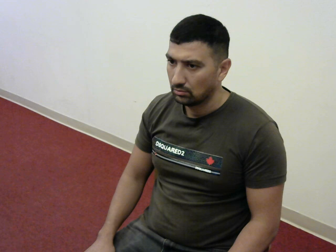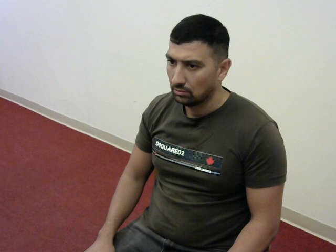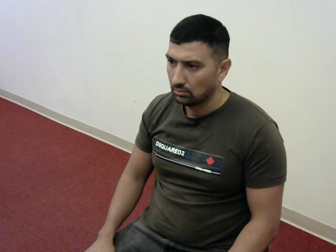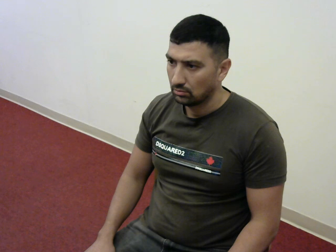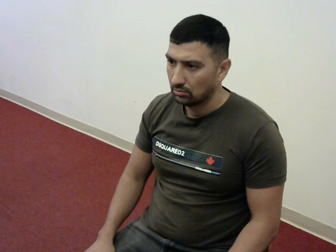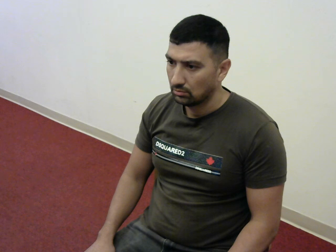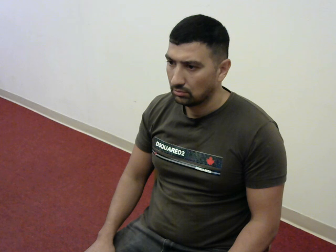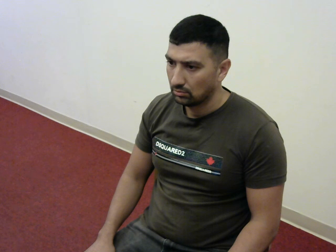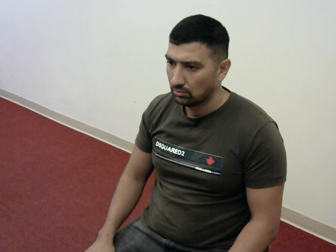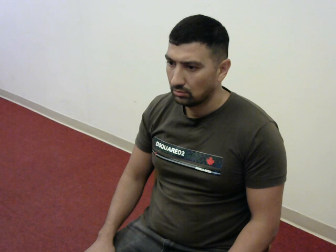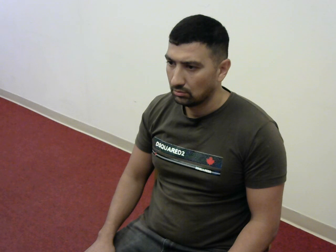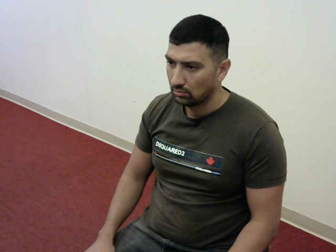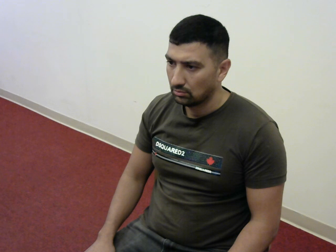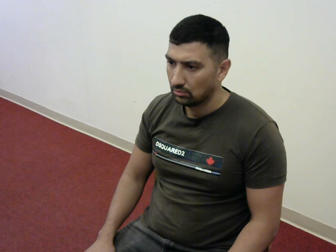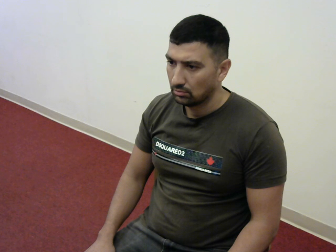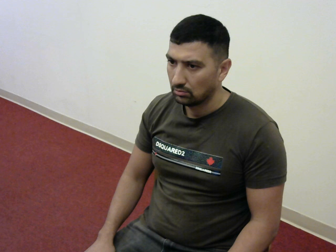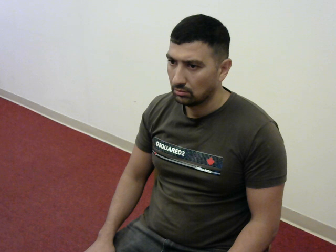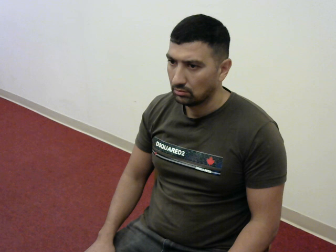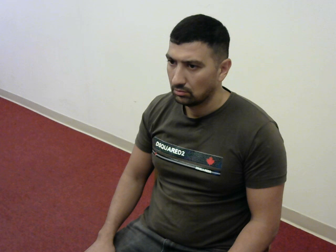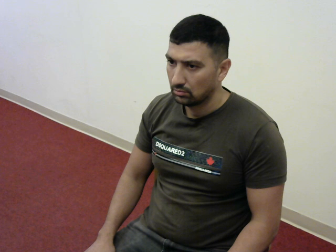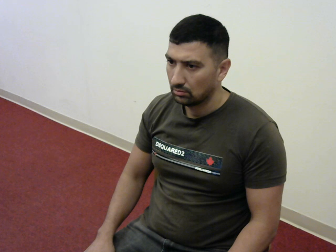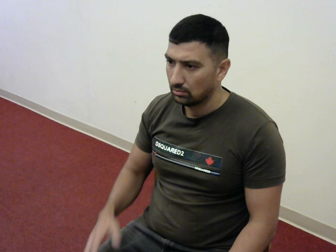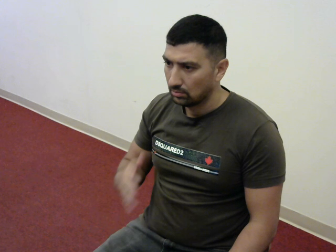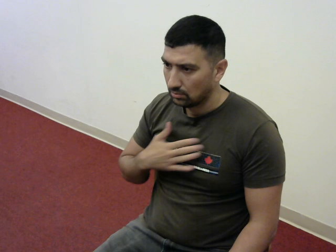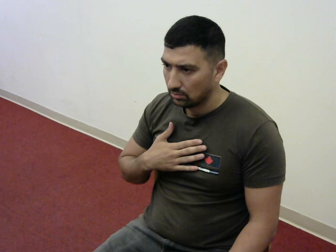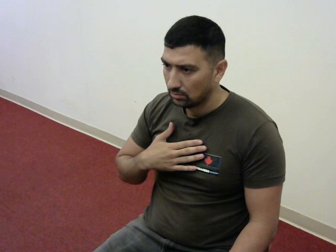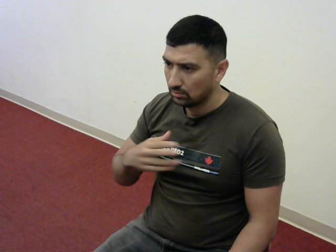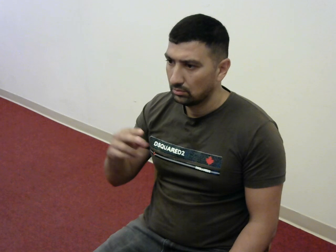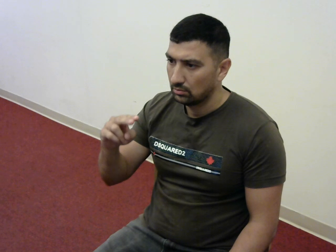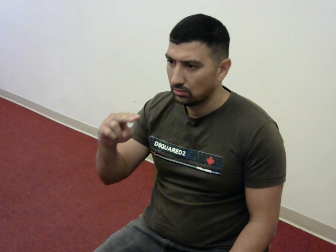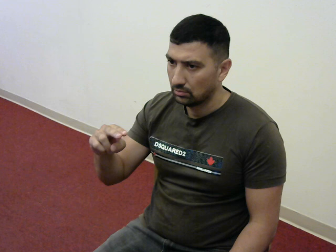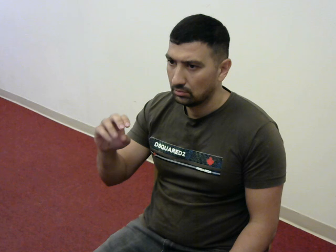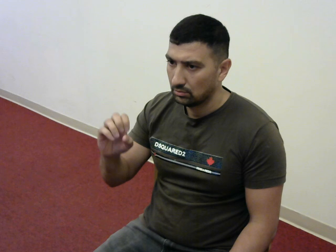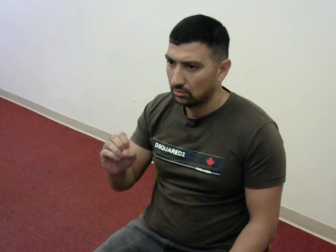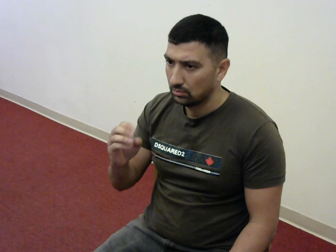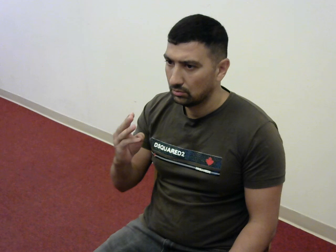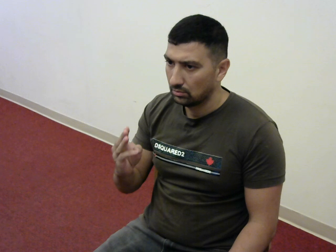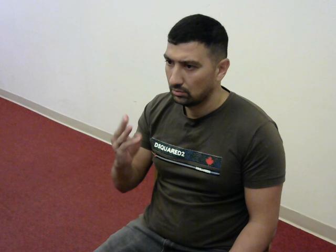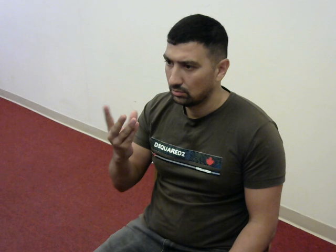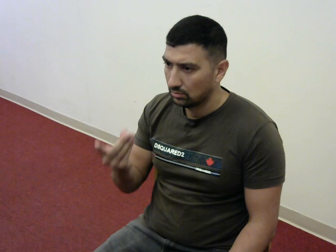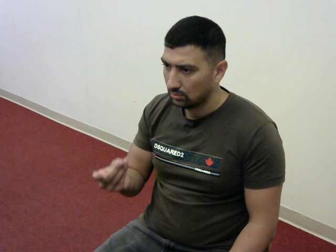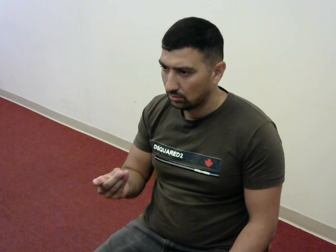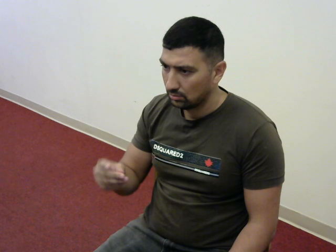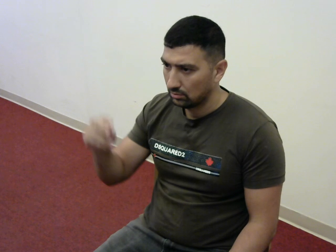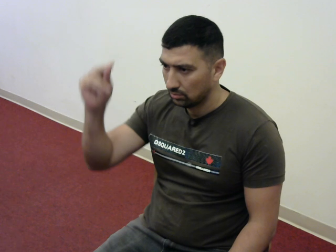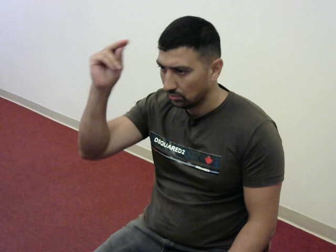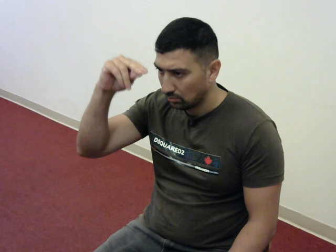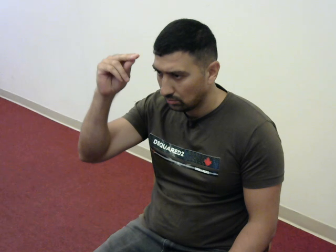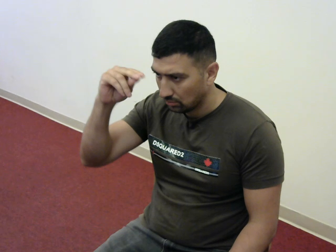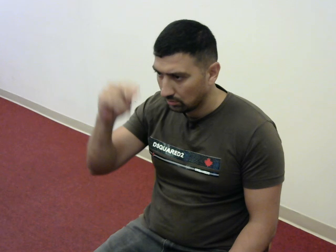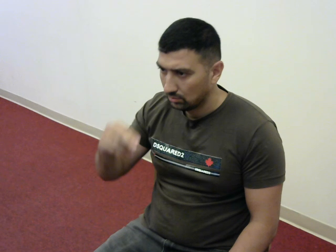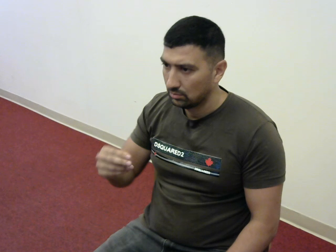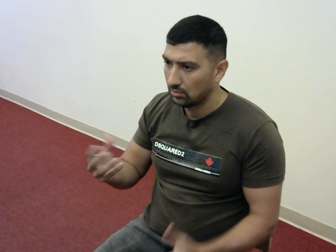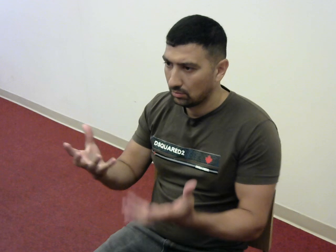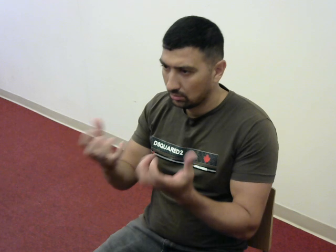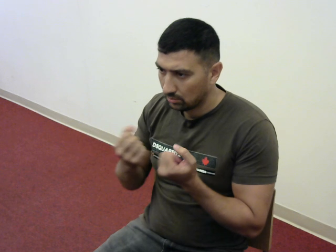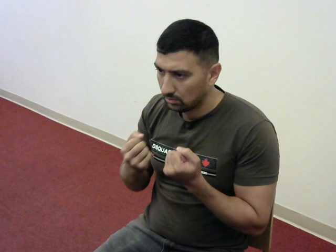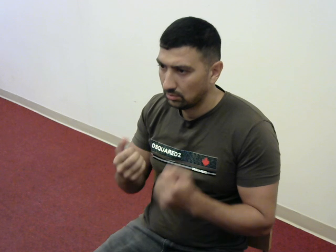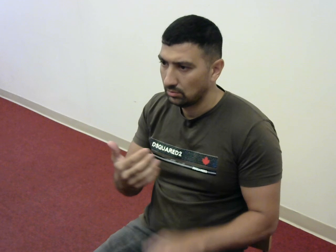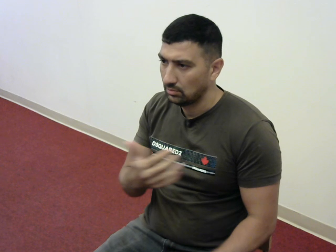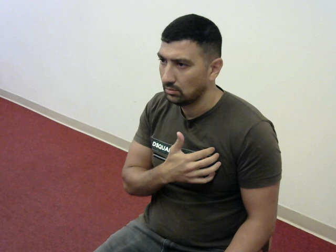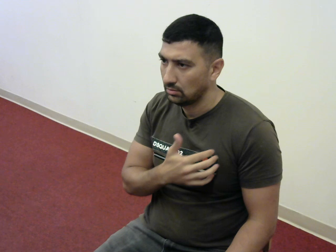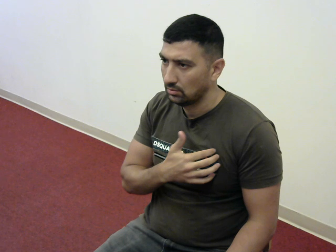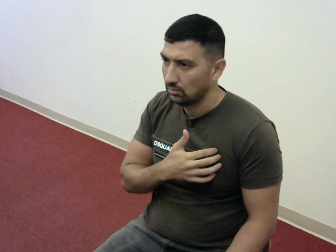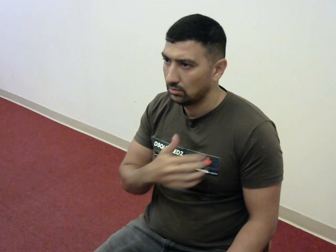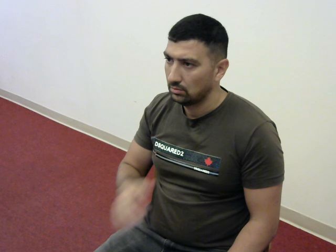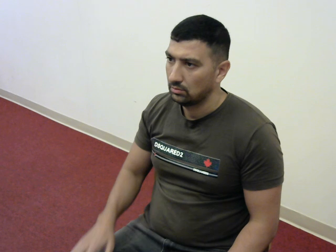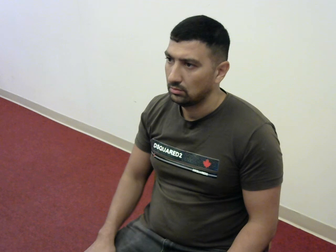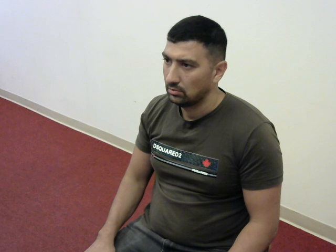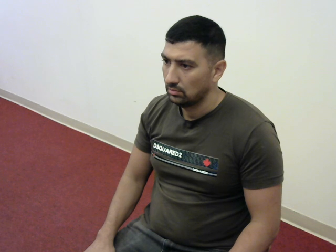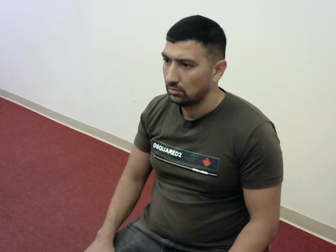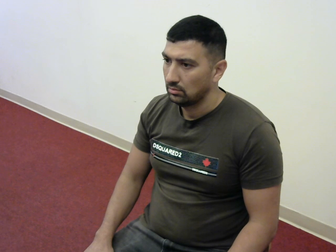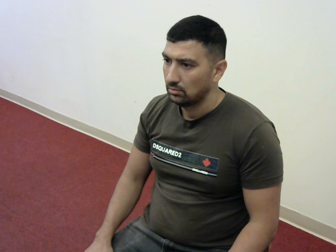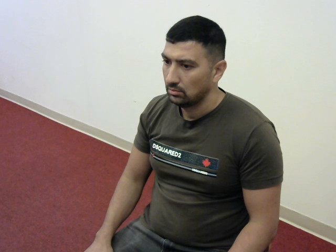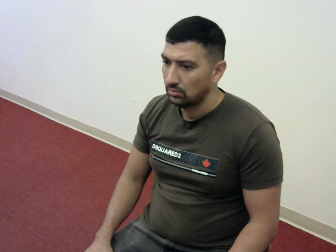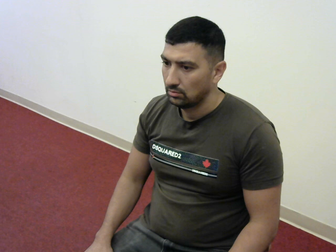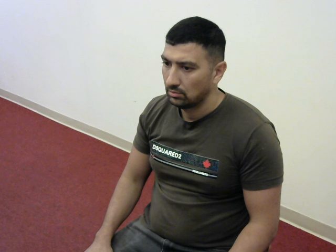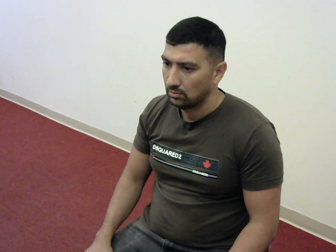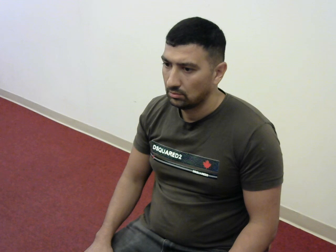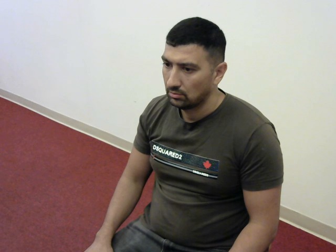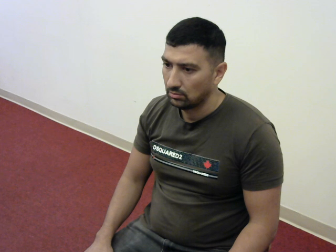Mən peşə təhsili almaq istəyirəm